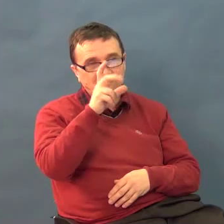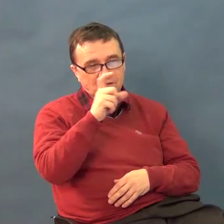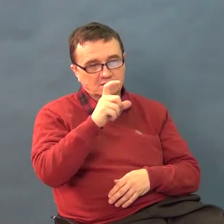Czwartek.